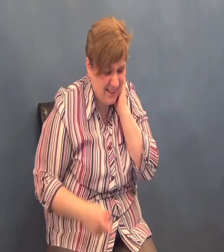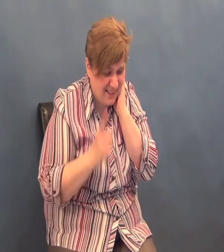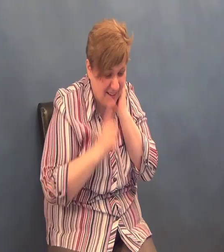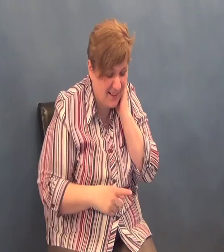Prawda.